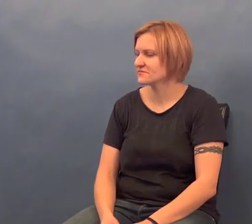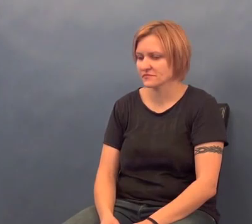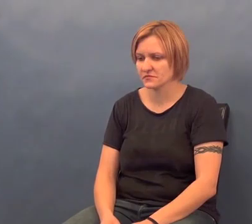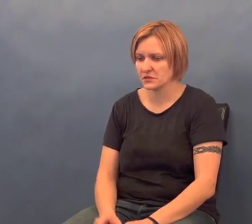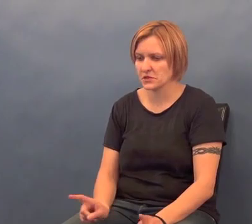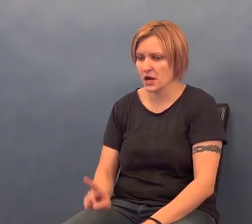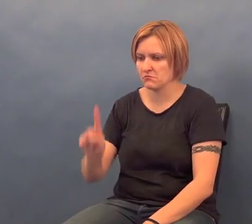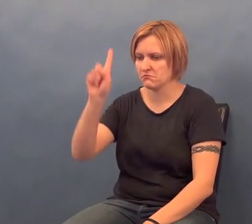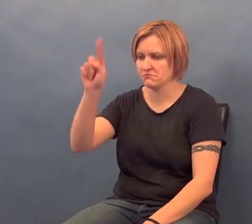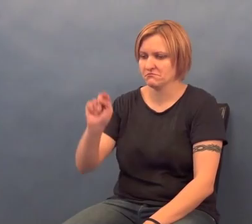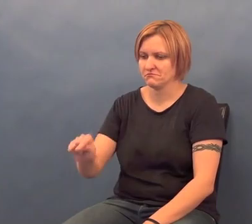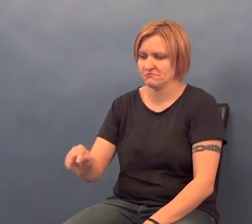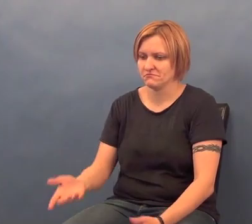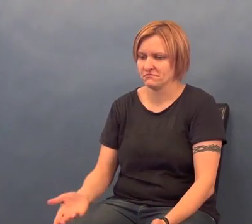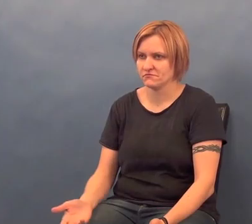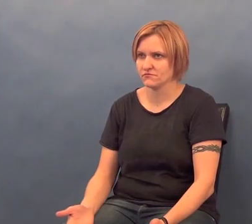Wykrzyknik. Chyba.